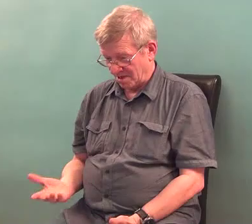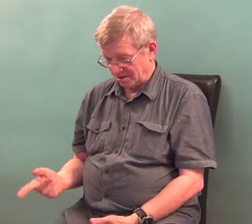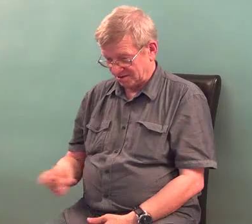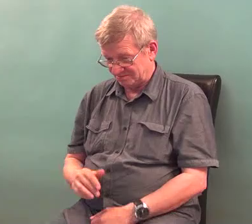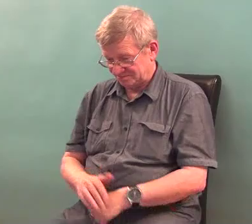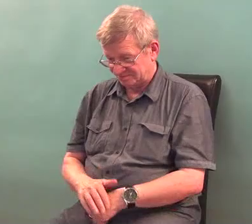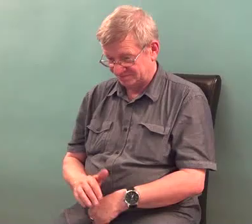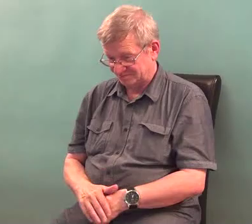Kolega.